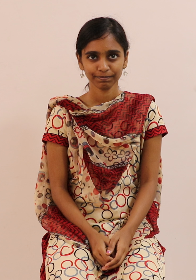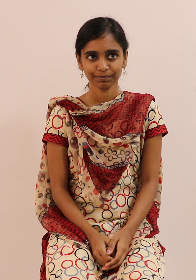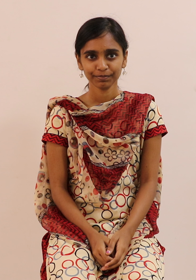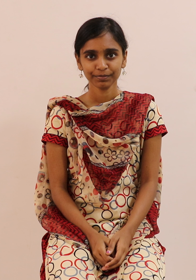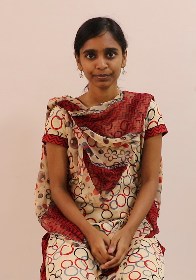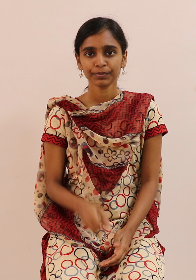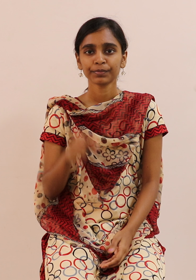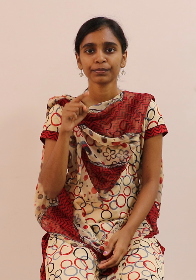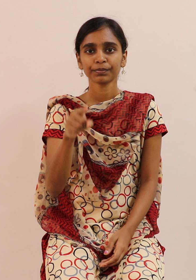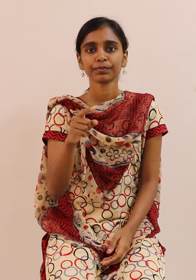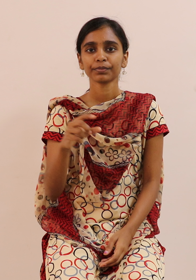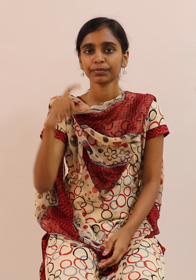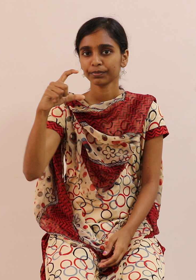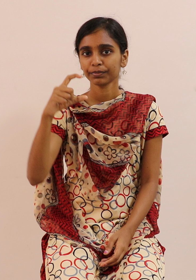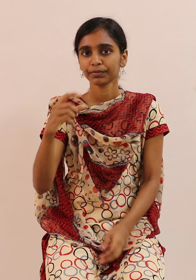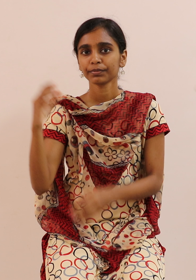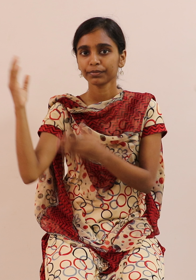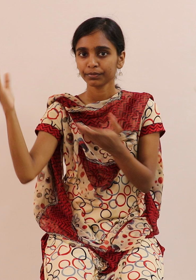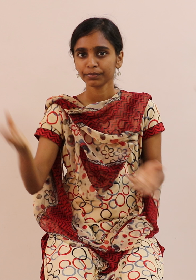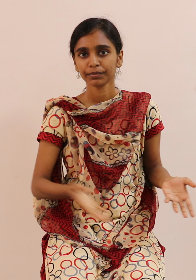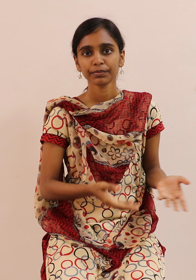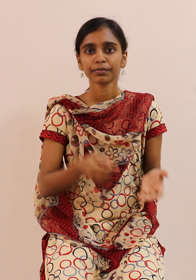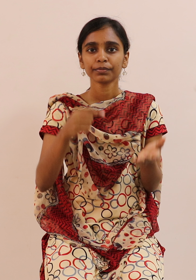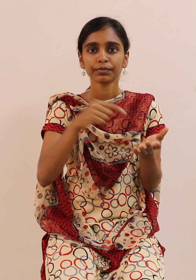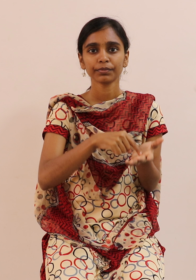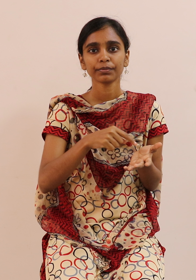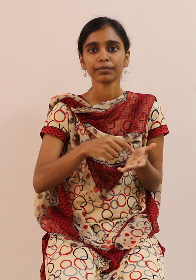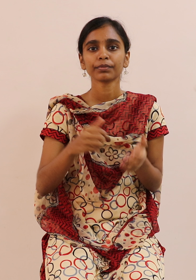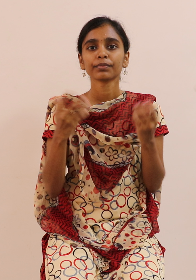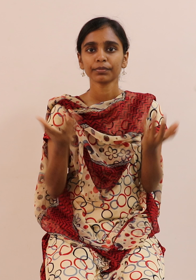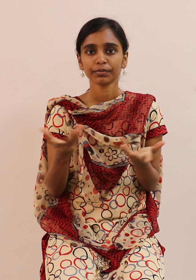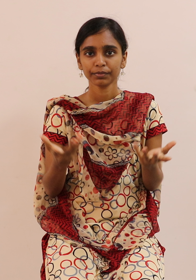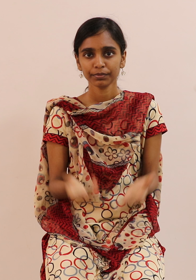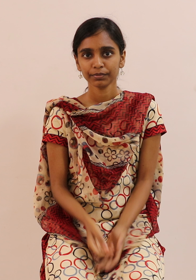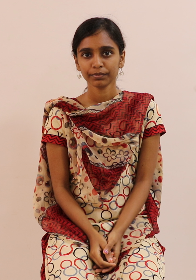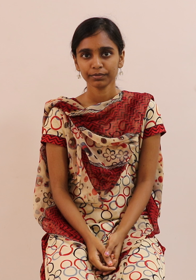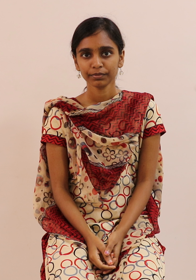which collegeschool are you from